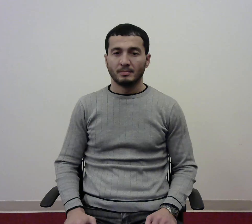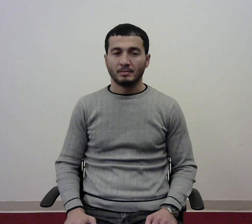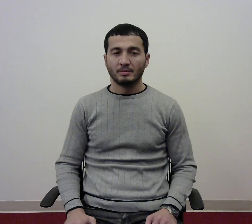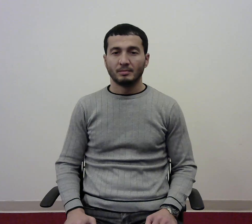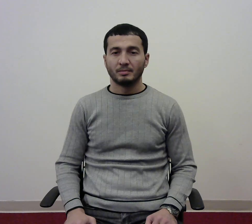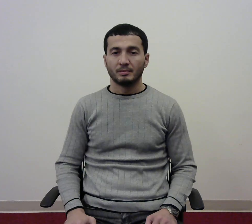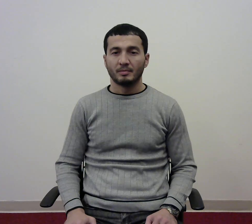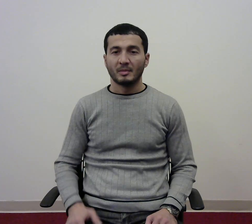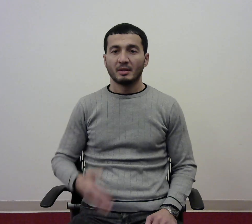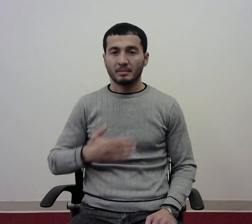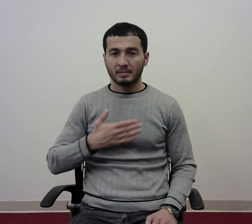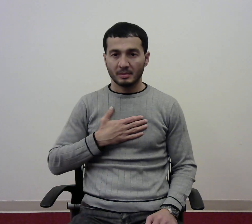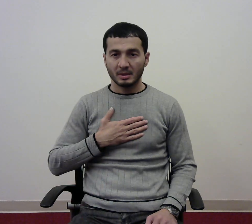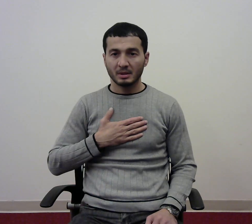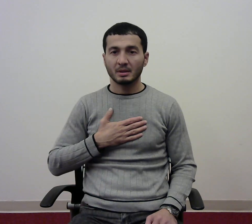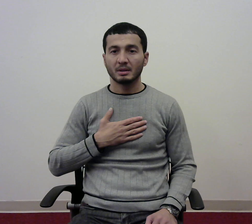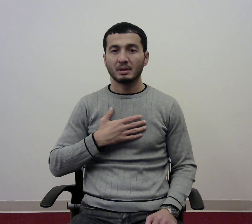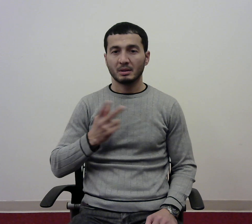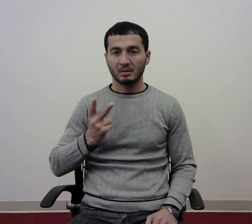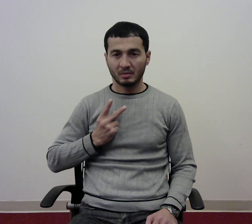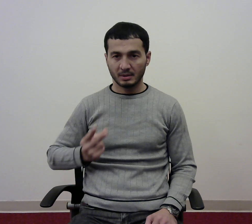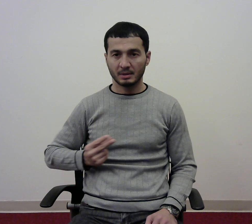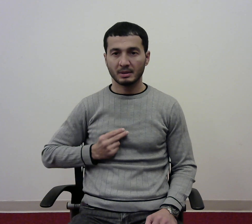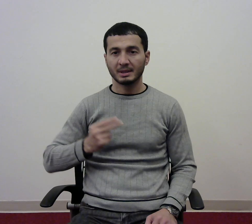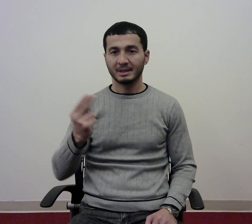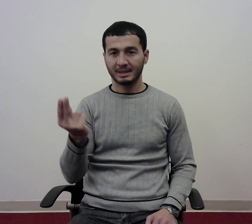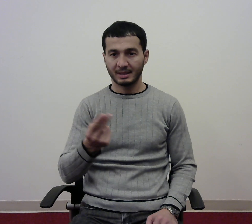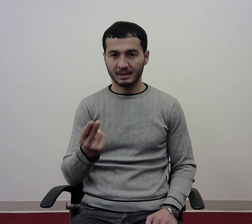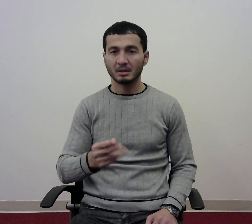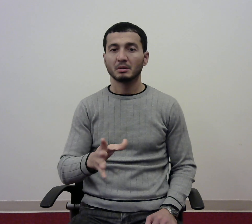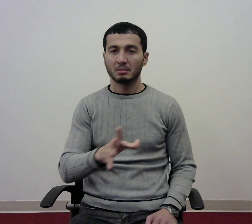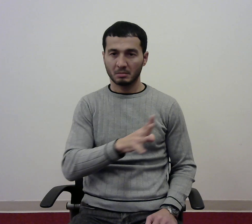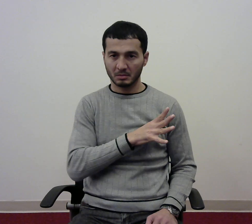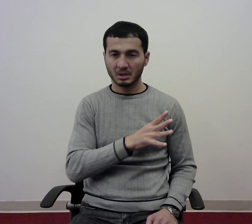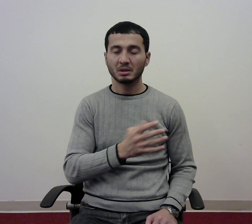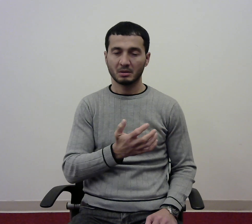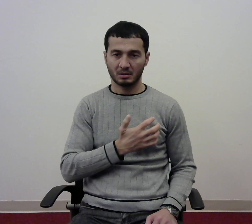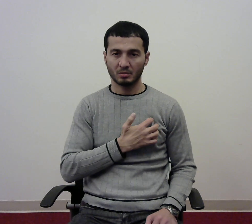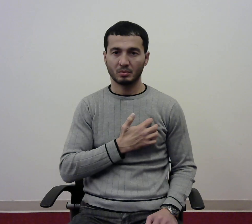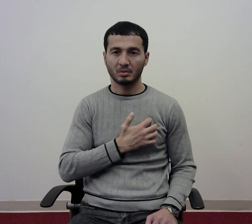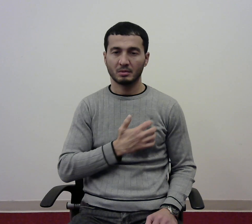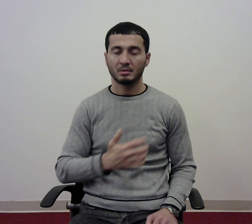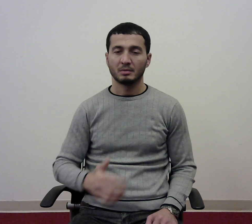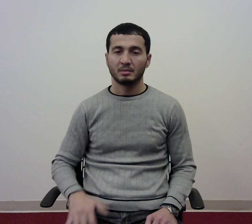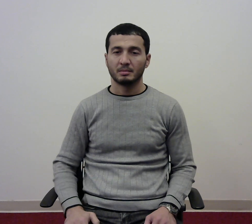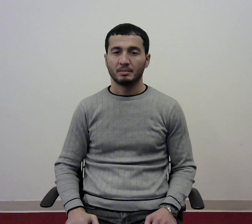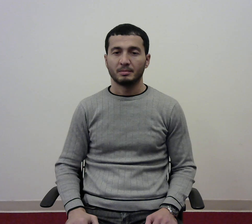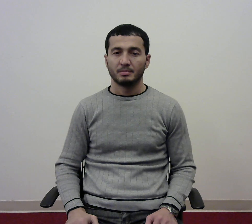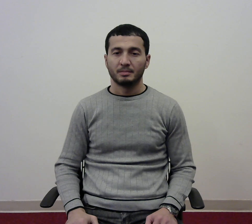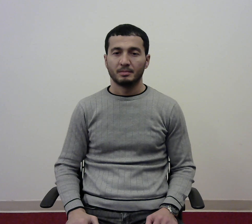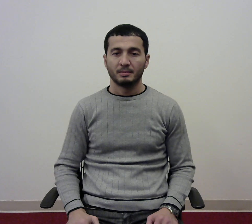Mənim qızım rəssam olmaq istəyir